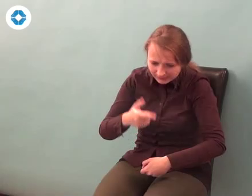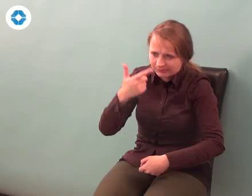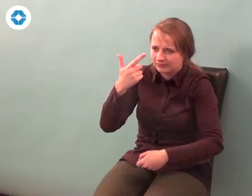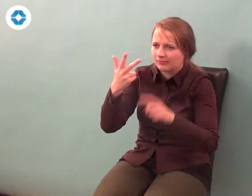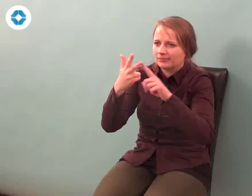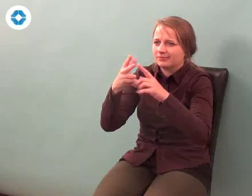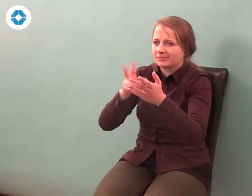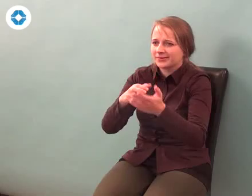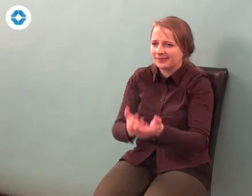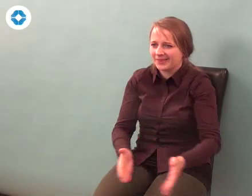Są dwa, a trzeciego brakuje.